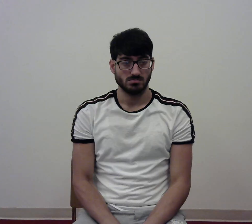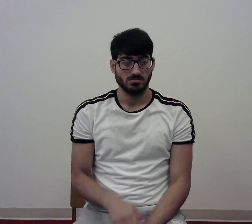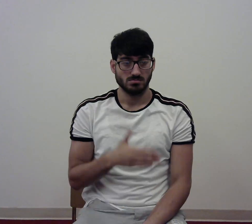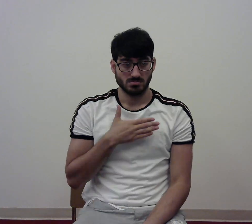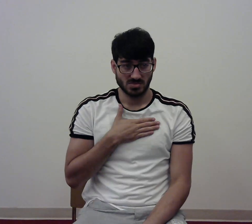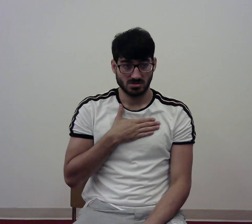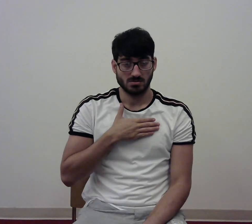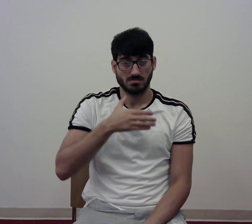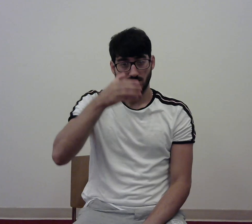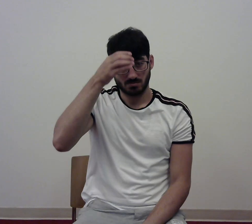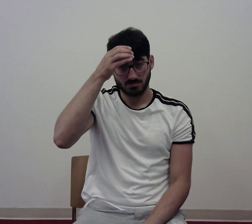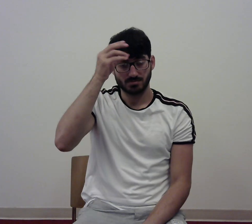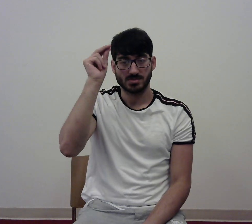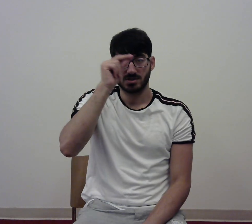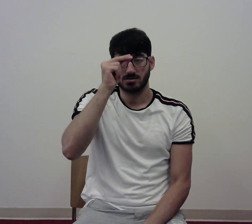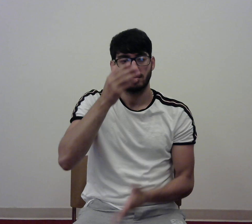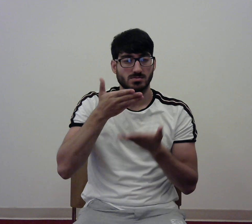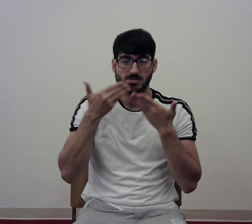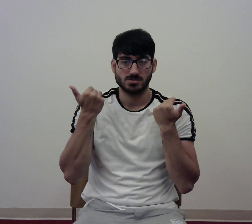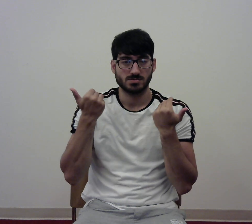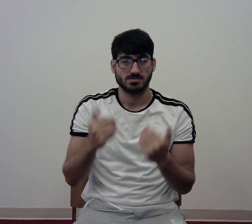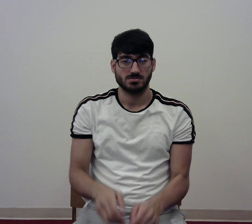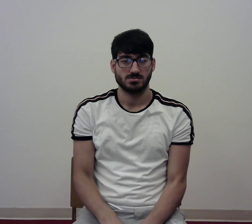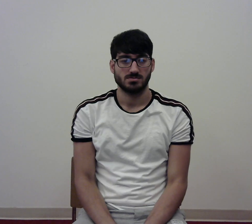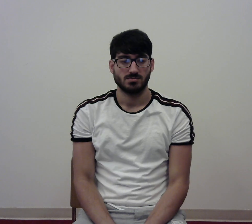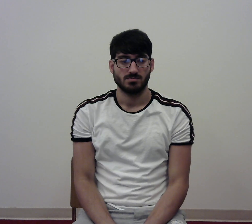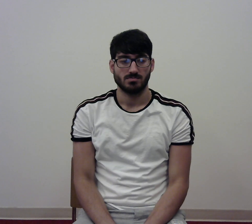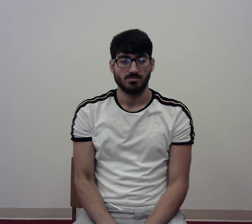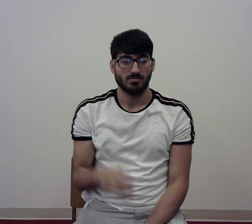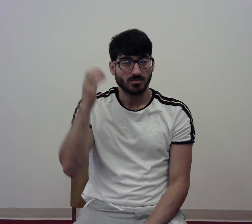Mənim ali təhsilim yoxdur